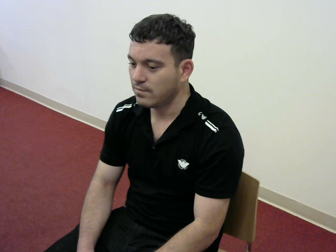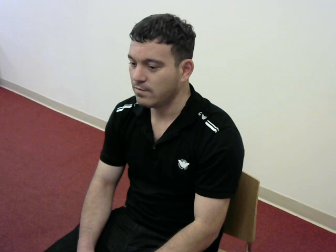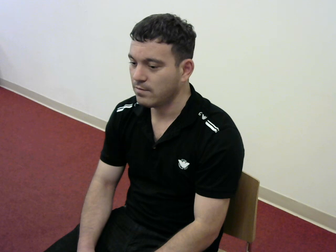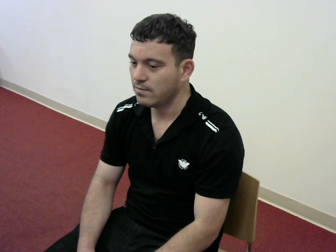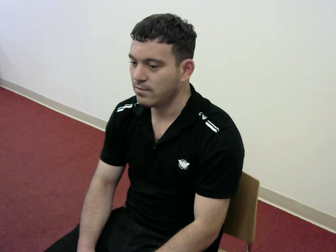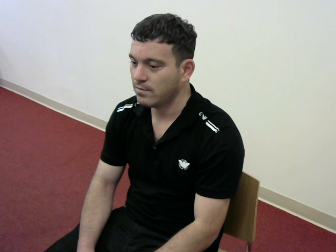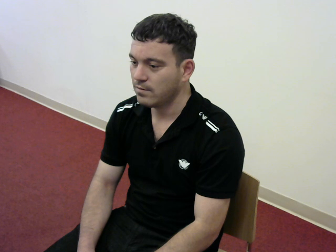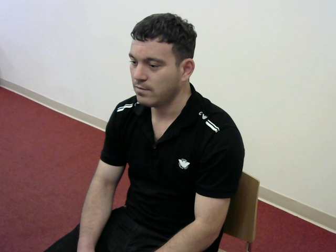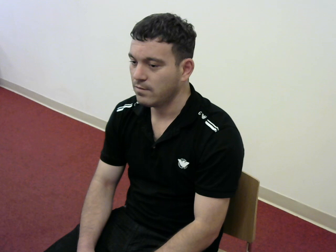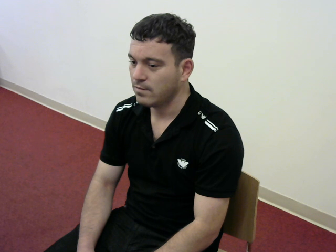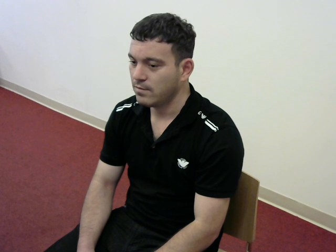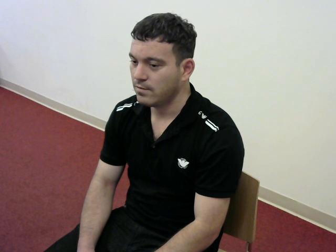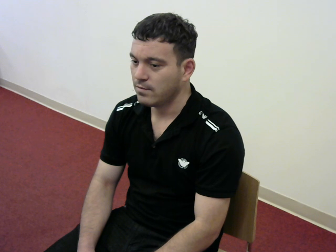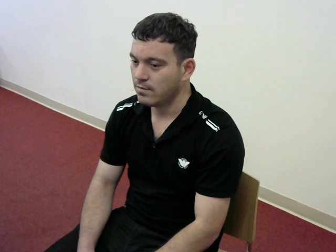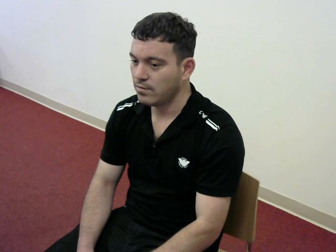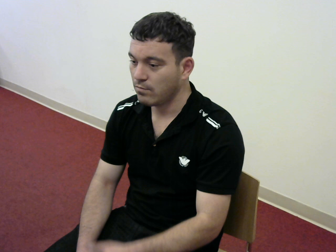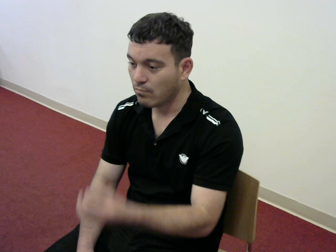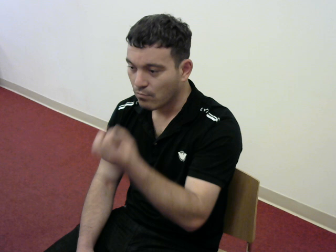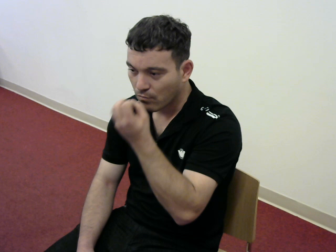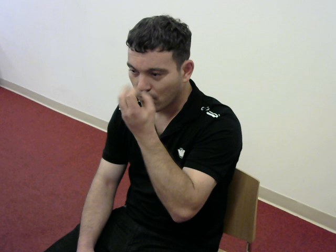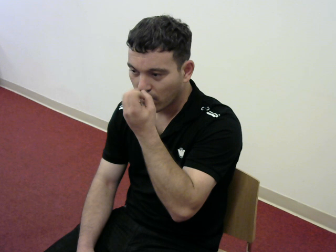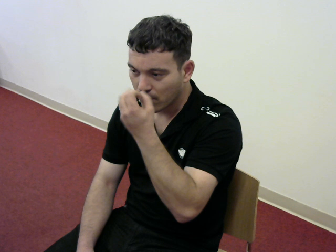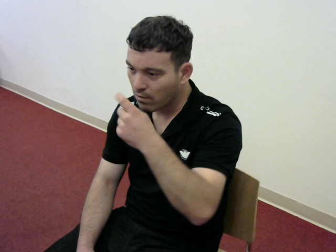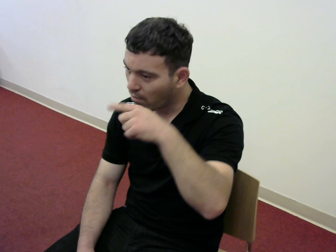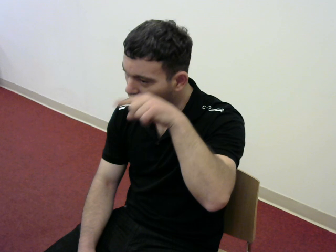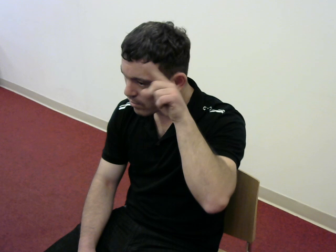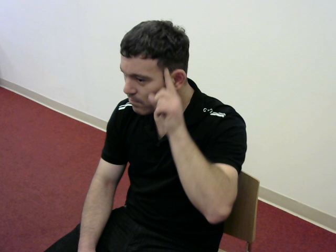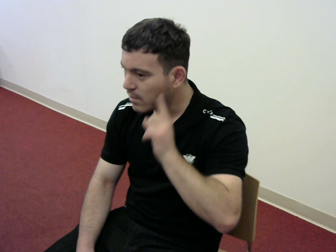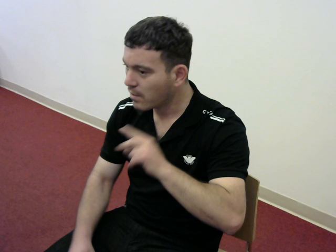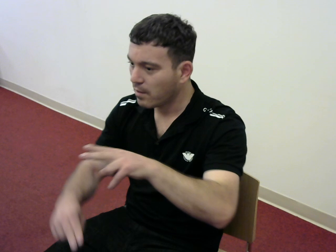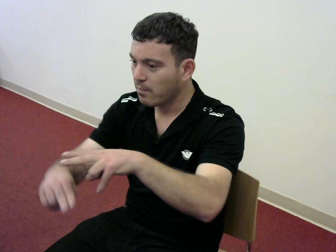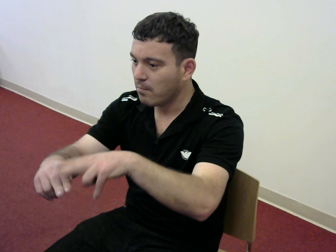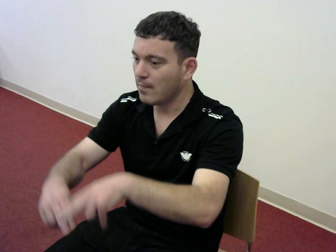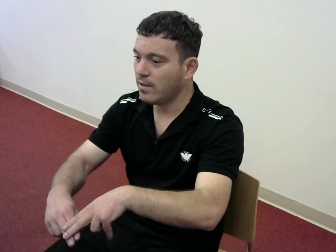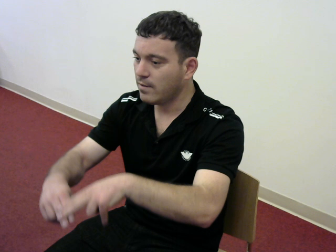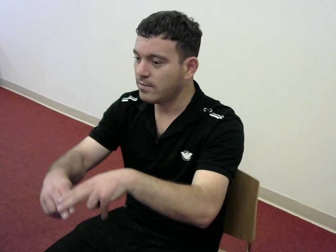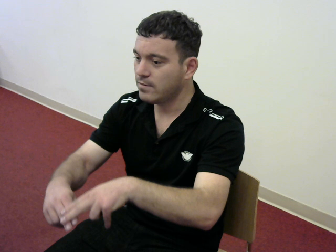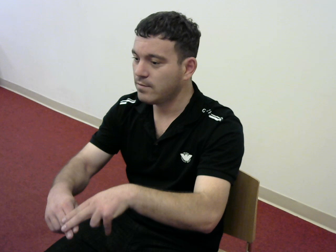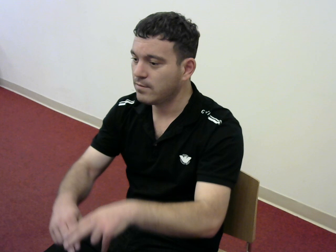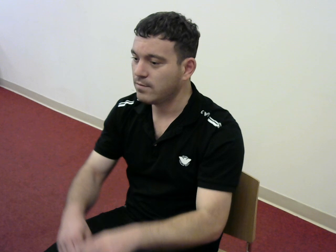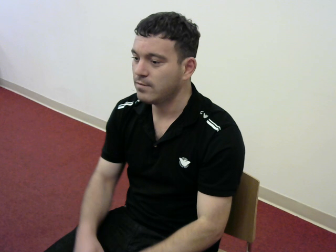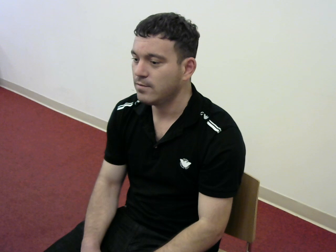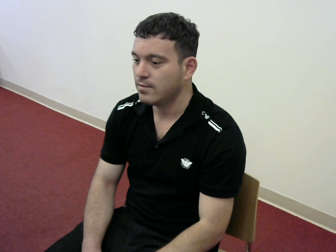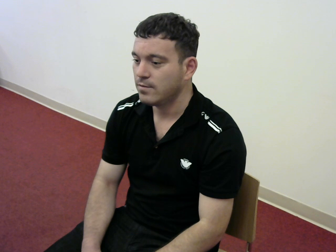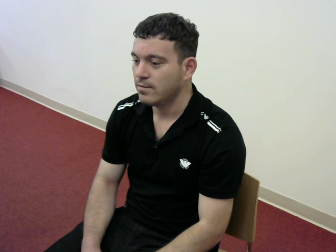Bakı Azərbaycanın paytaxtıdır